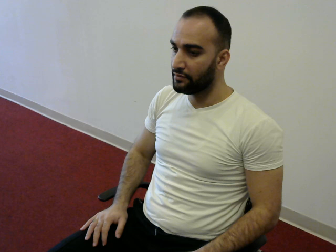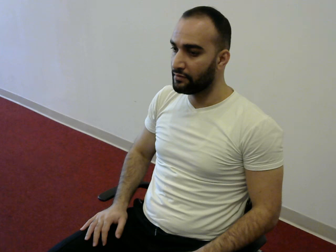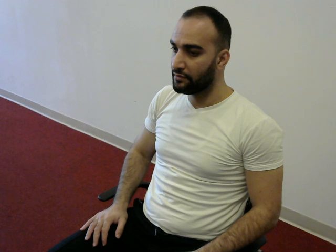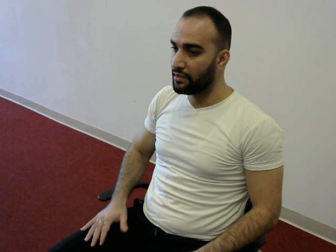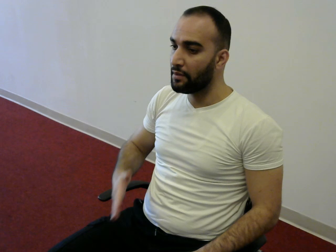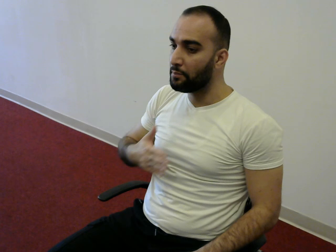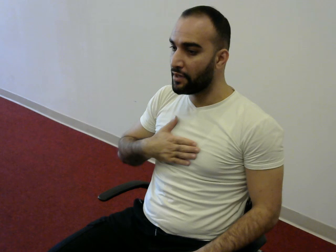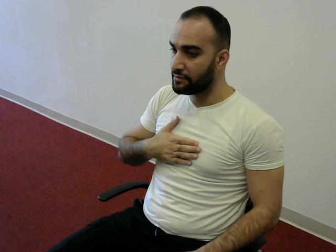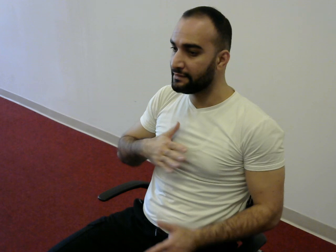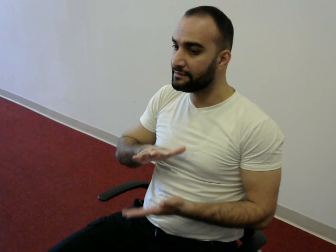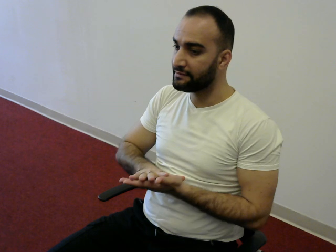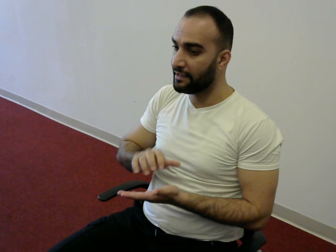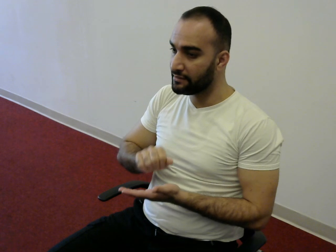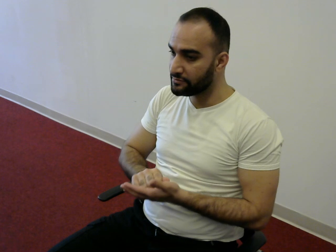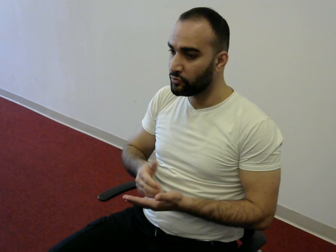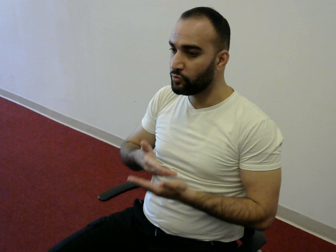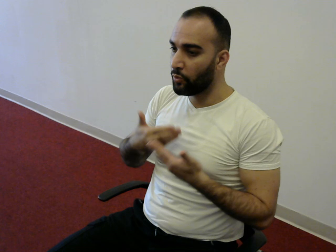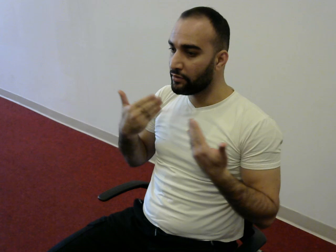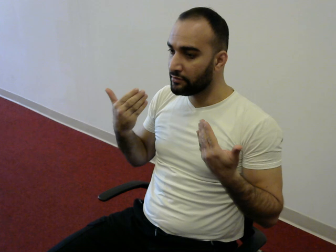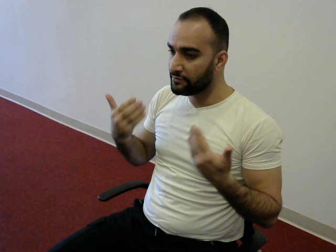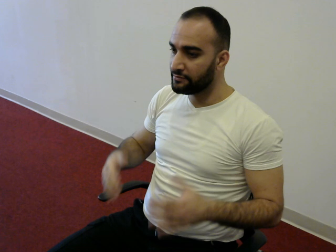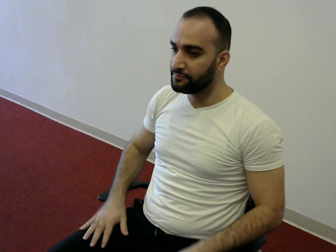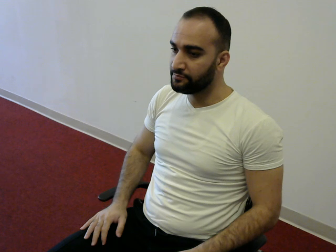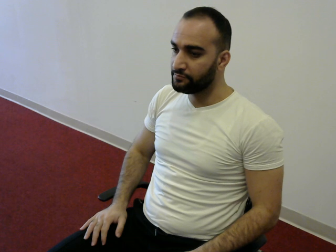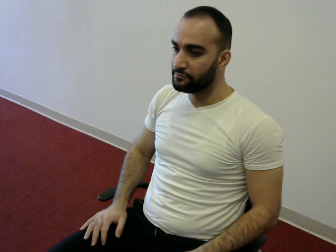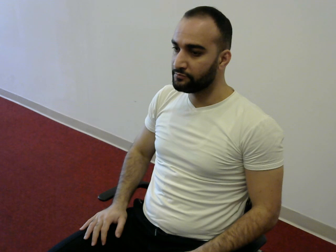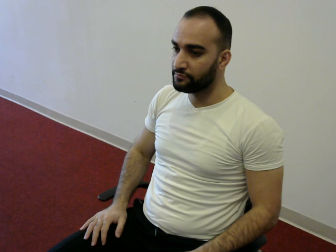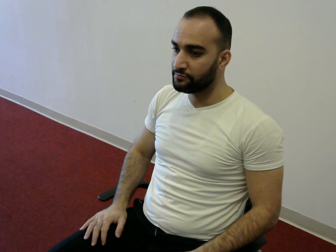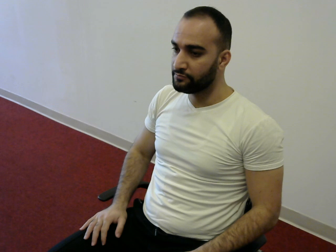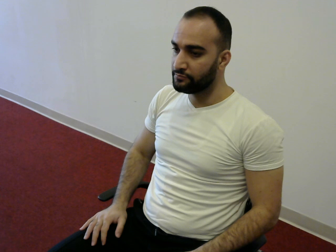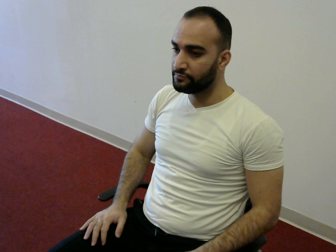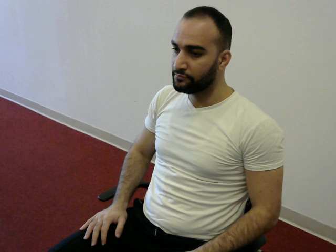Mənim ləqəbim yoxdur